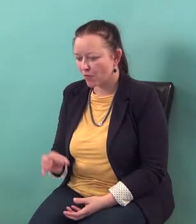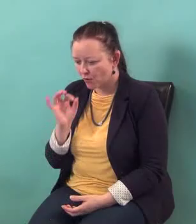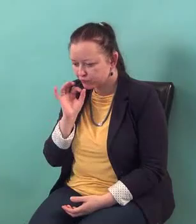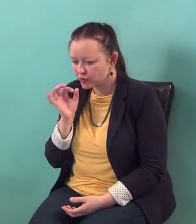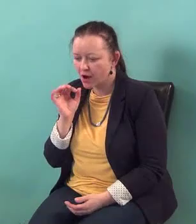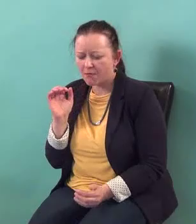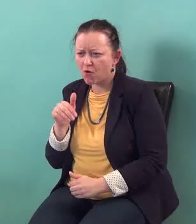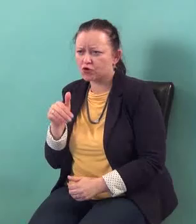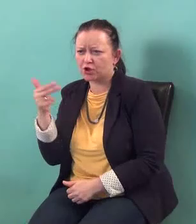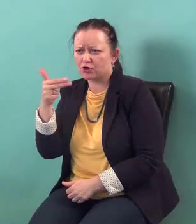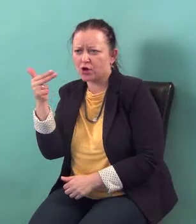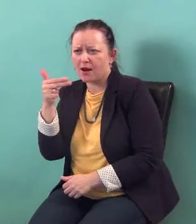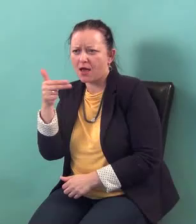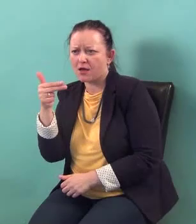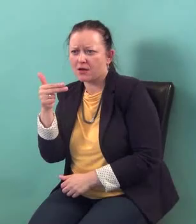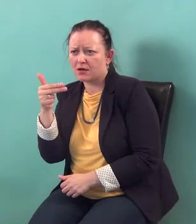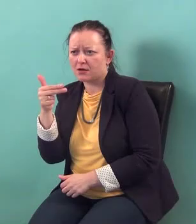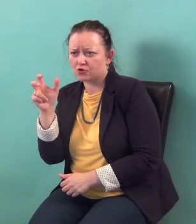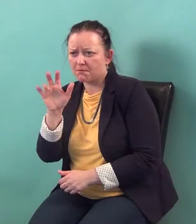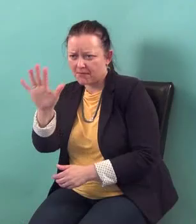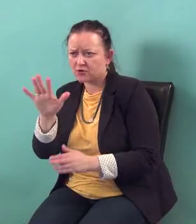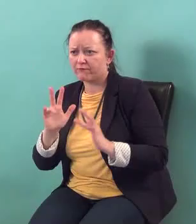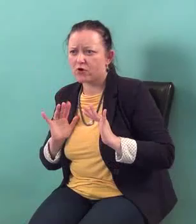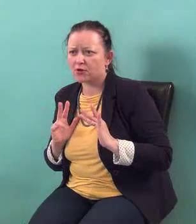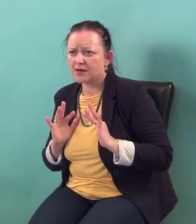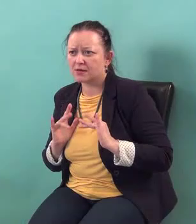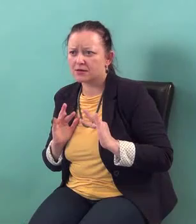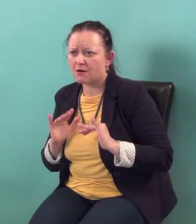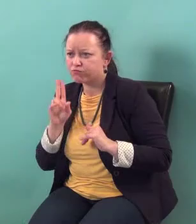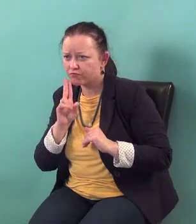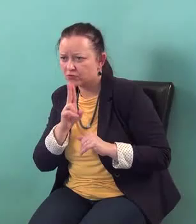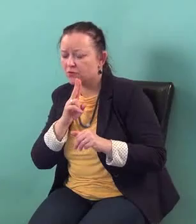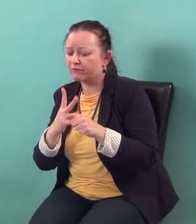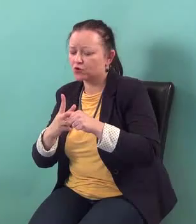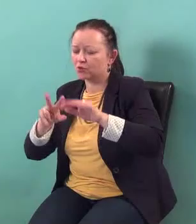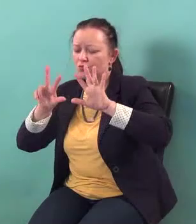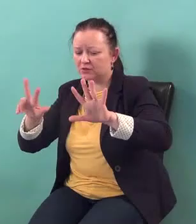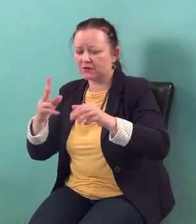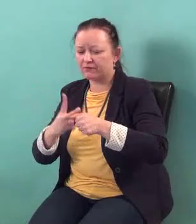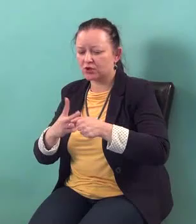Dobrze, a może w niedzielę? Czy masz wolne dwudziestego ósmego po południu?